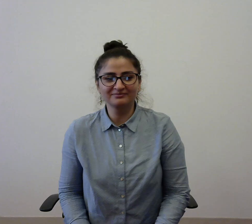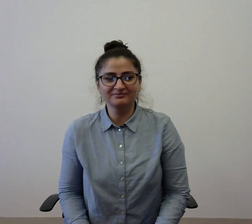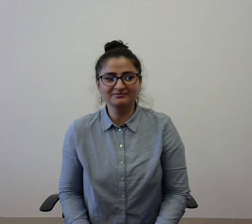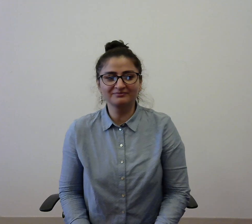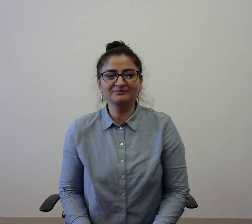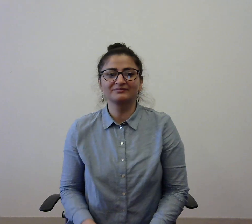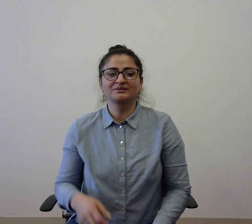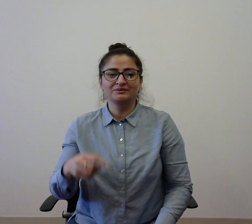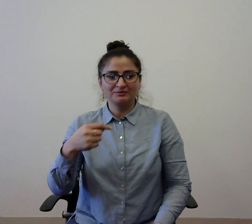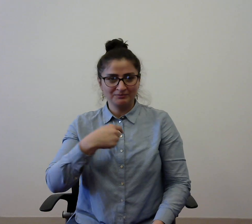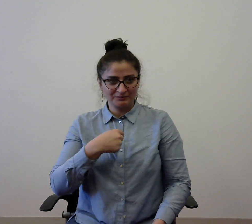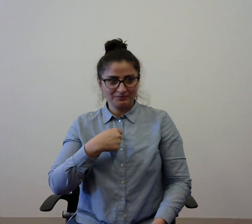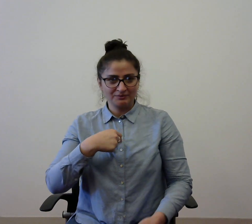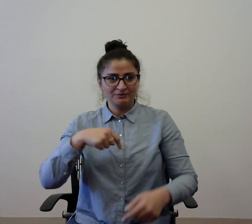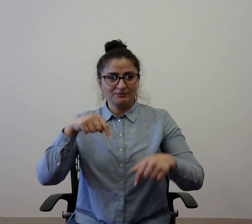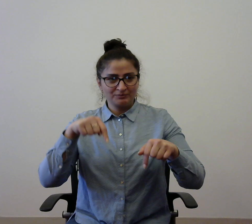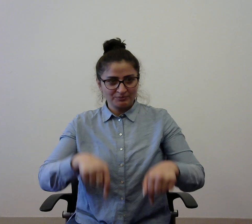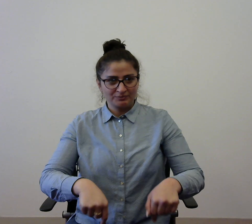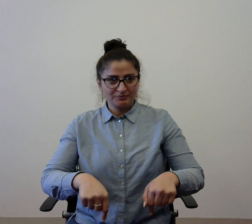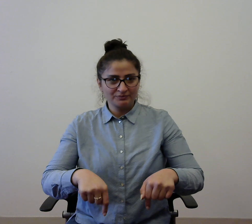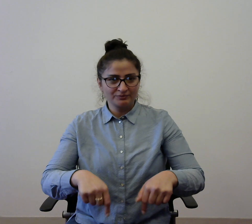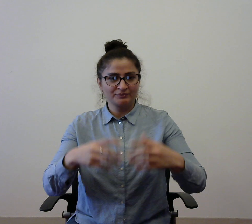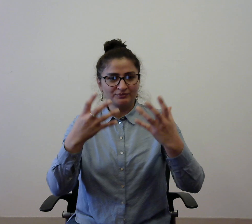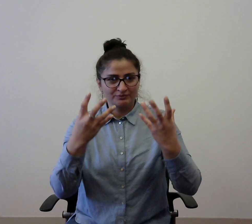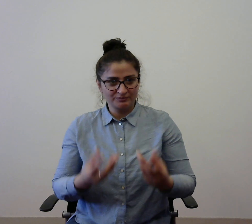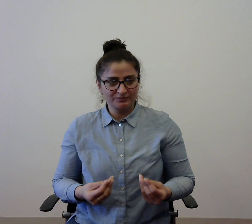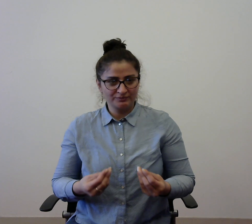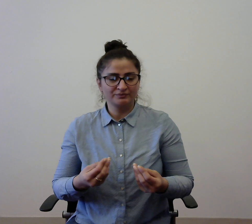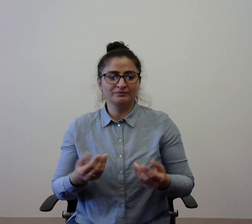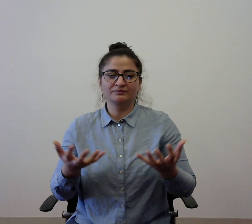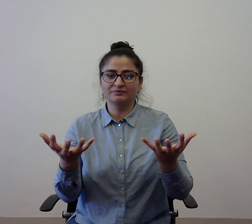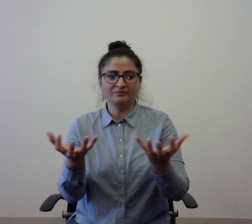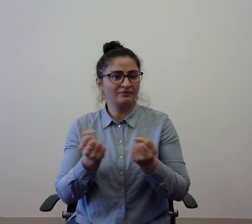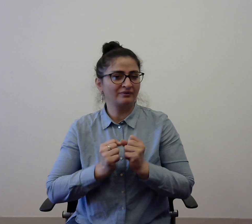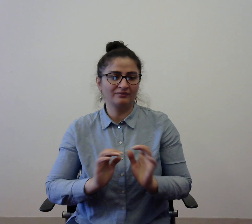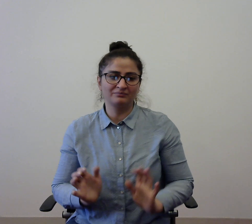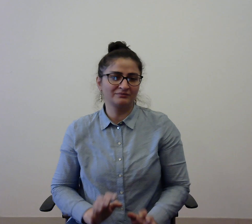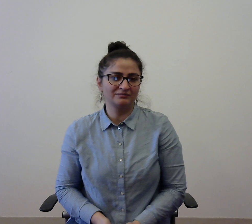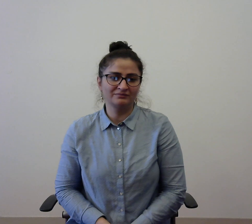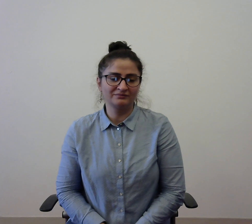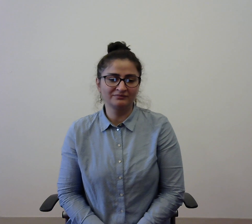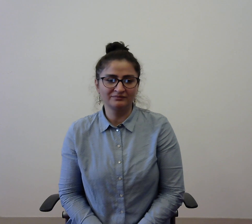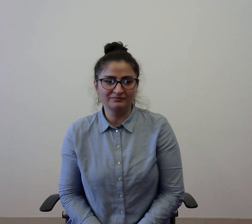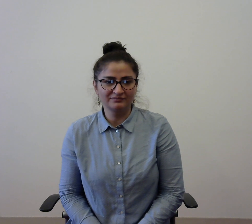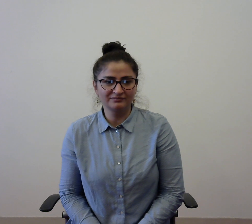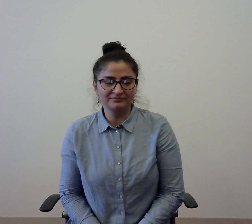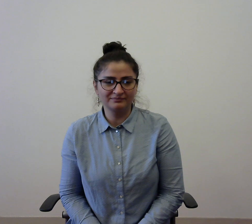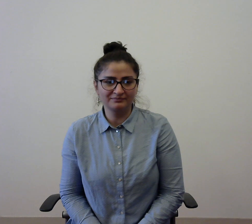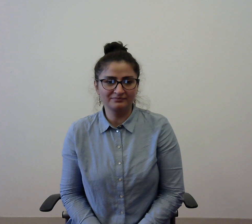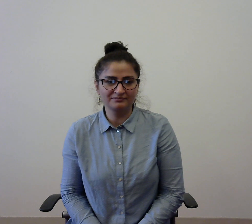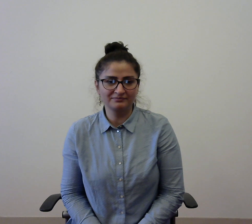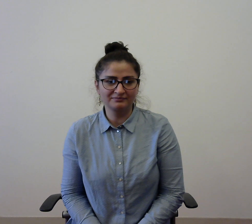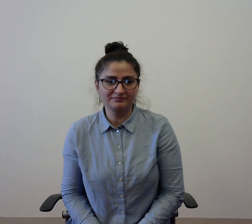Məndə bu gün alınmır